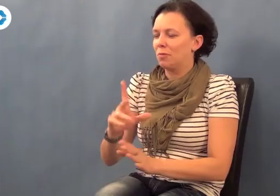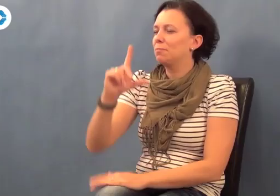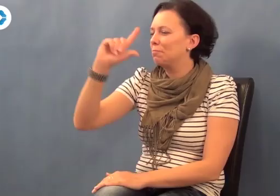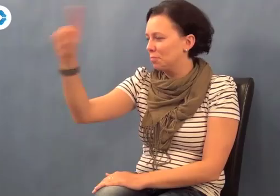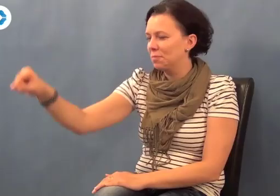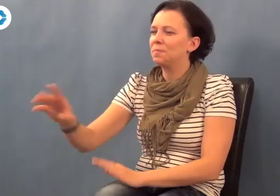Idą dalej.